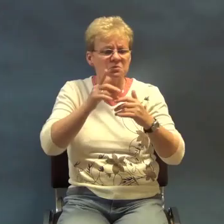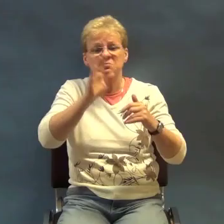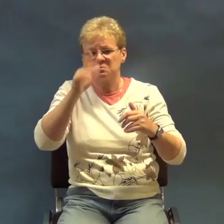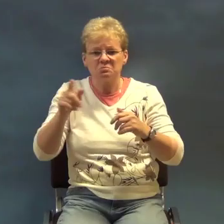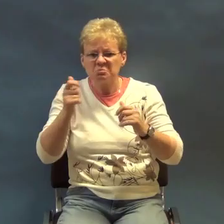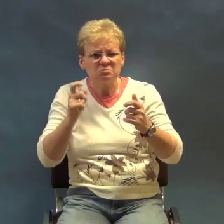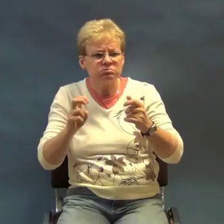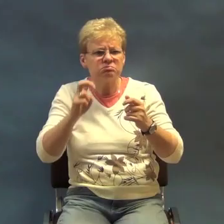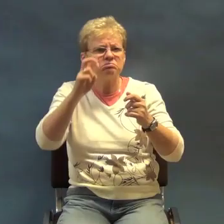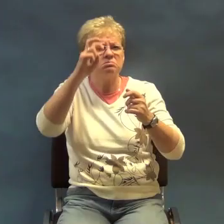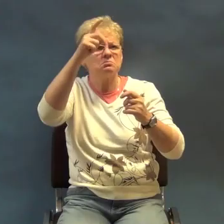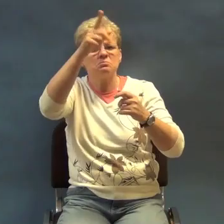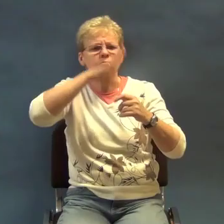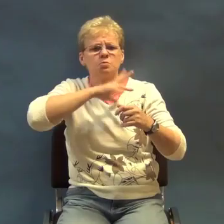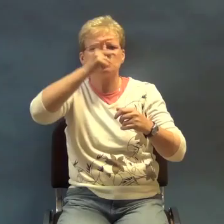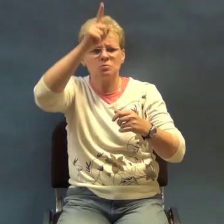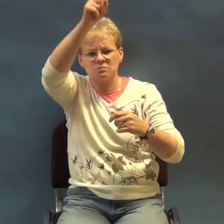Jadą windą na górę, tam coś się dzieje.